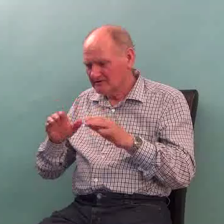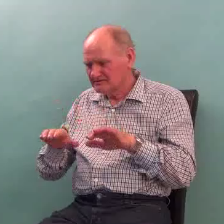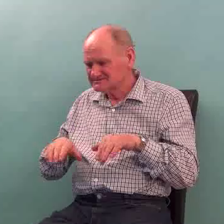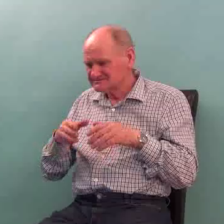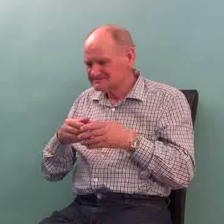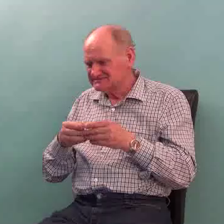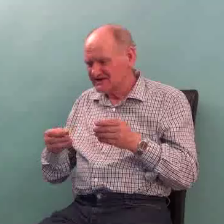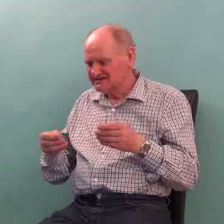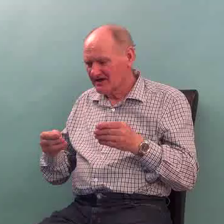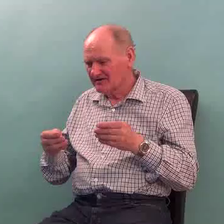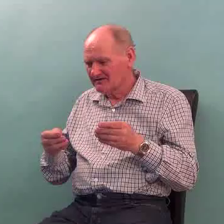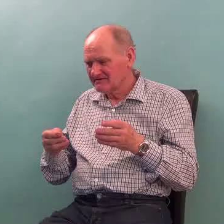Zginęła.